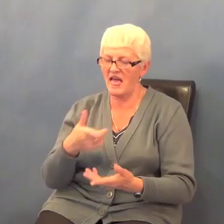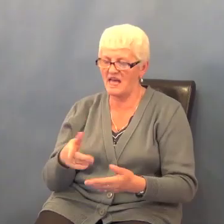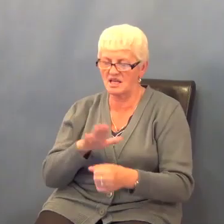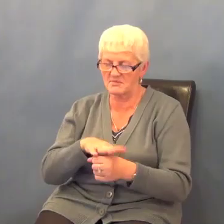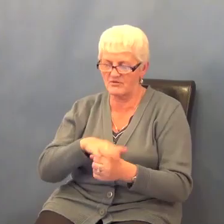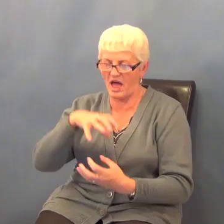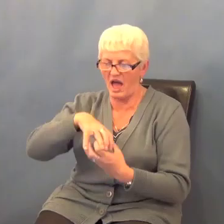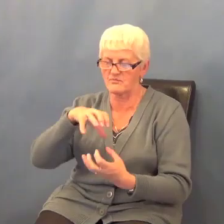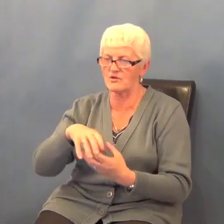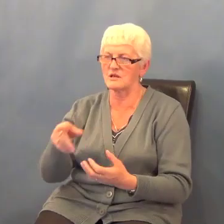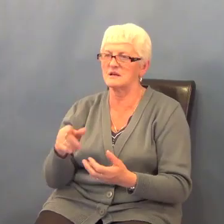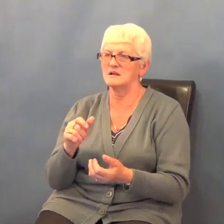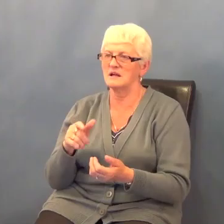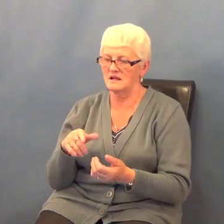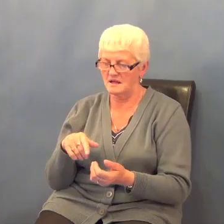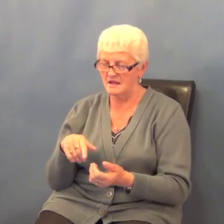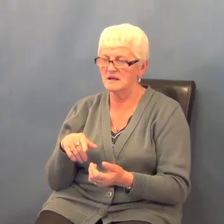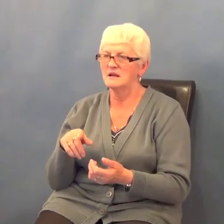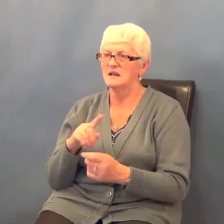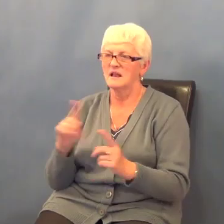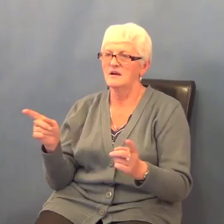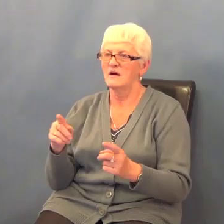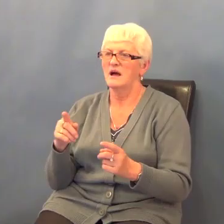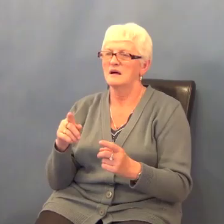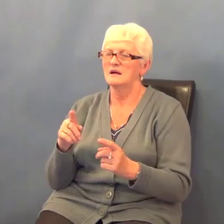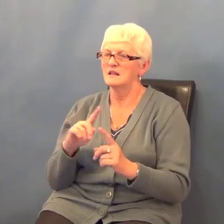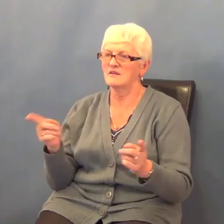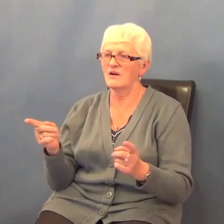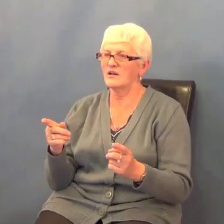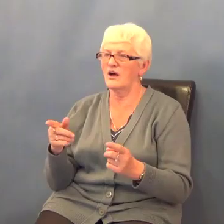Nie wolno piwa ani hamburgera.